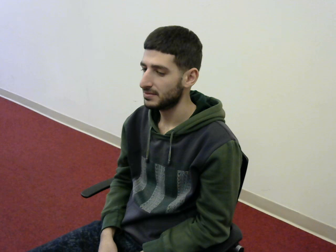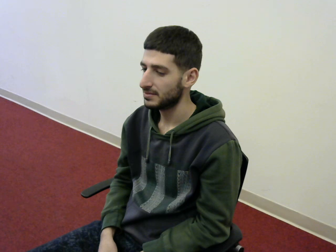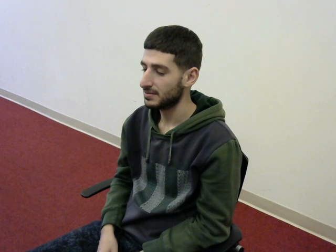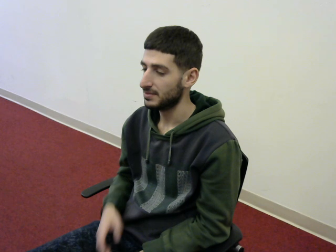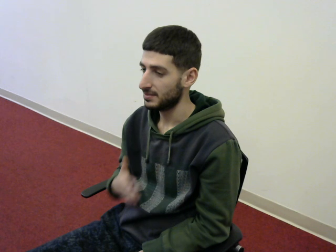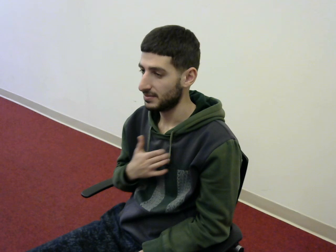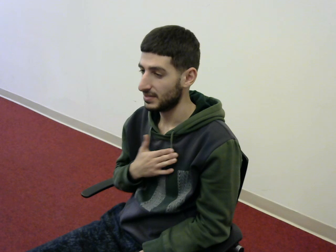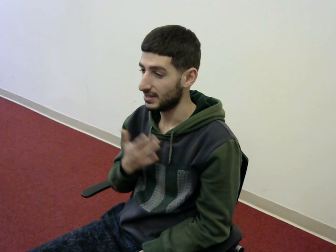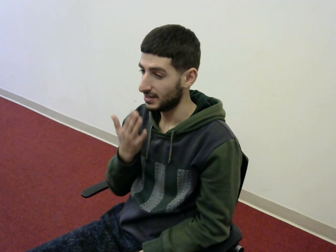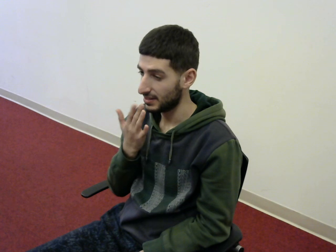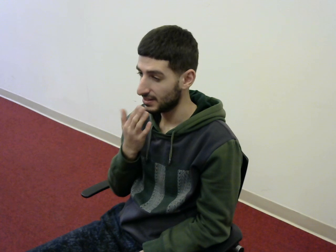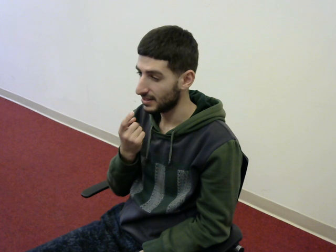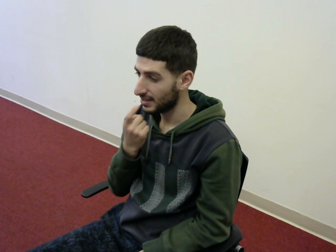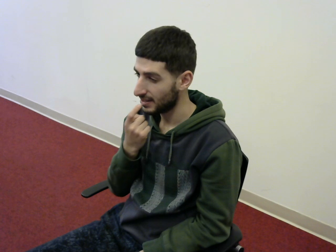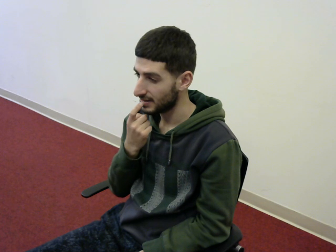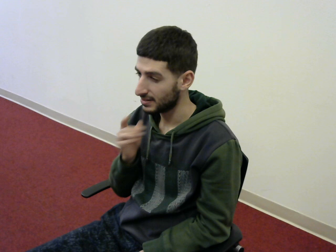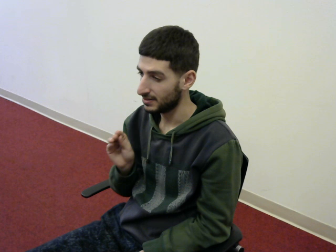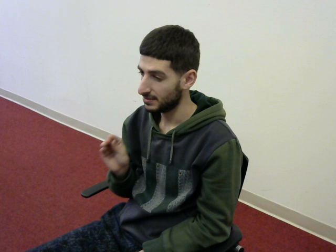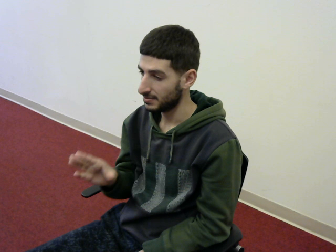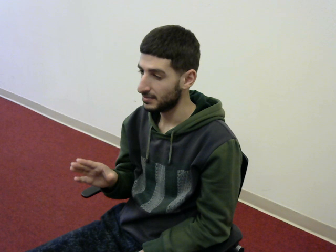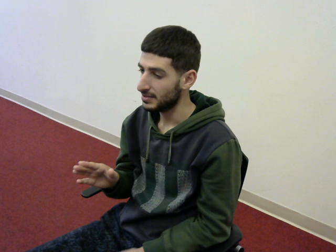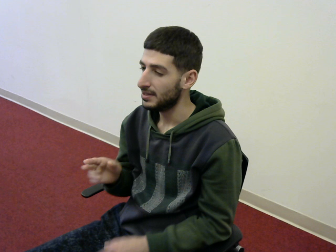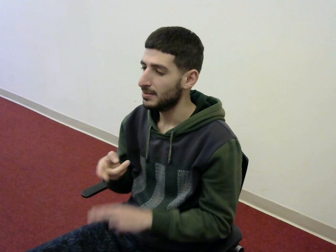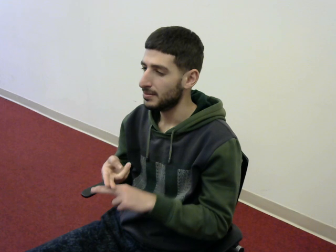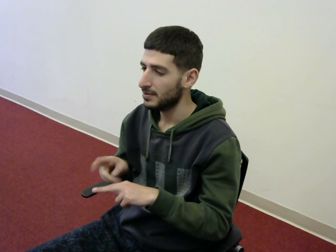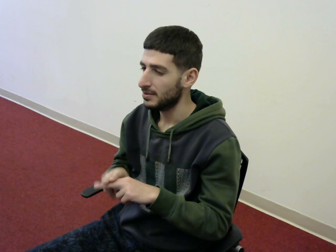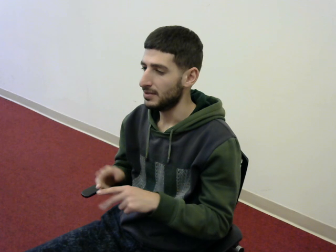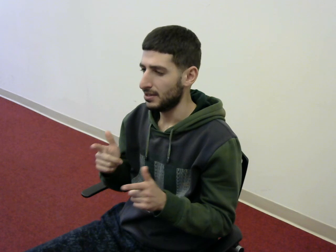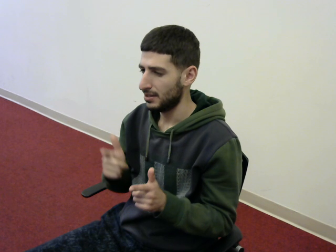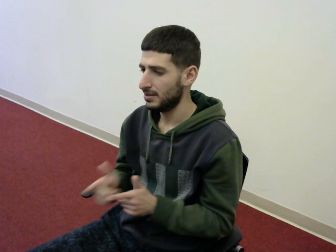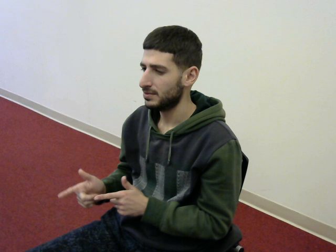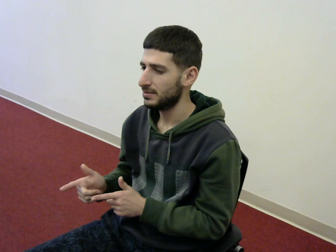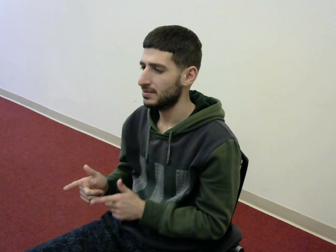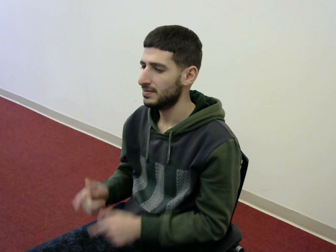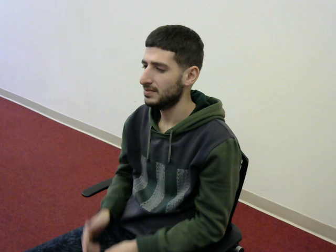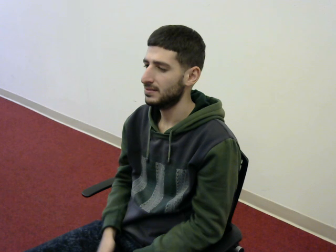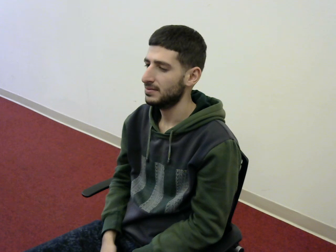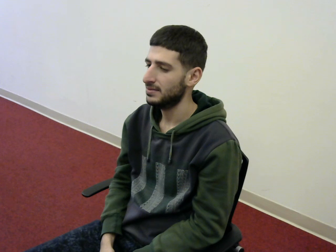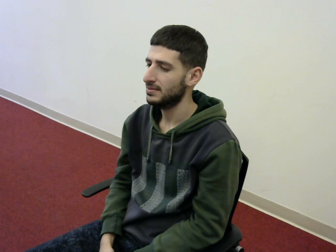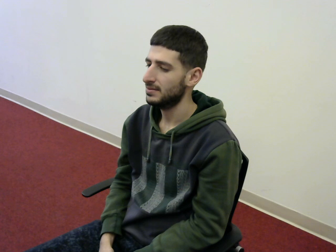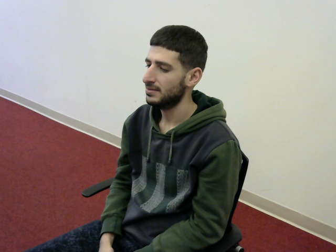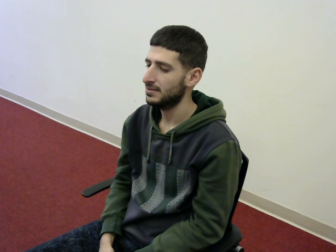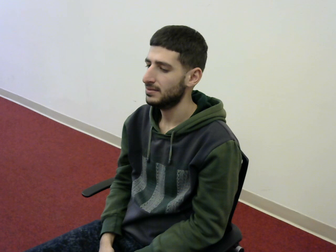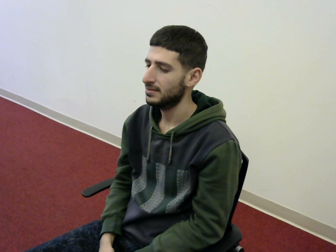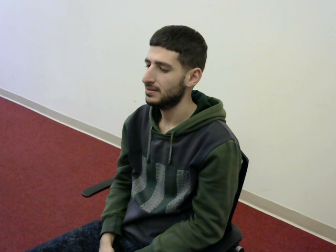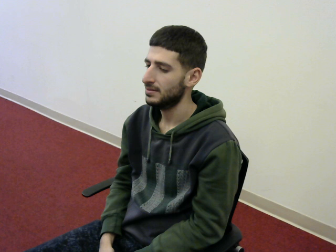Mən xarici dil diplom üçün hazırlaşıram